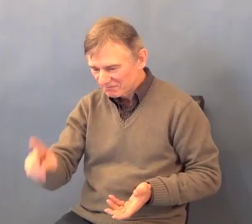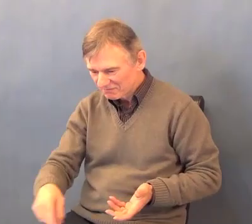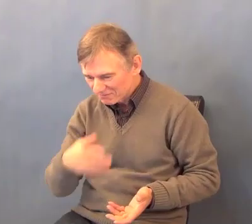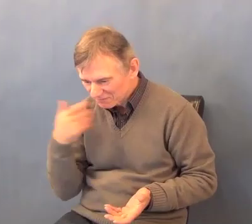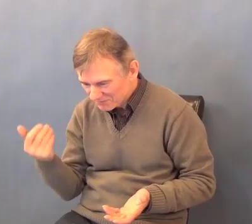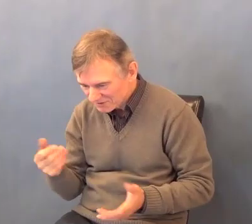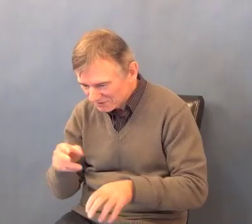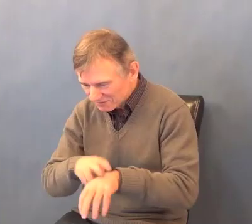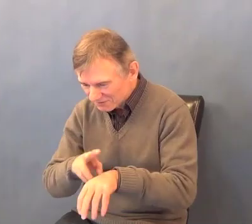Tu wszędzie nie mam.